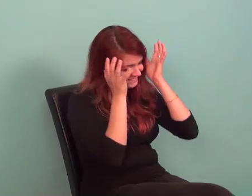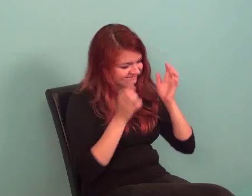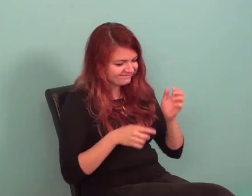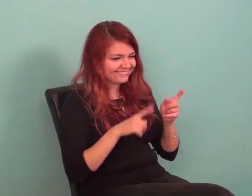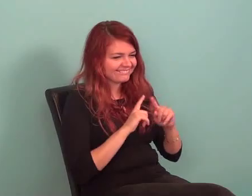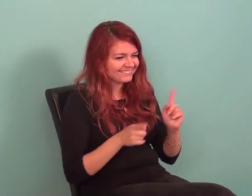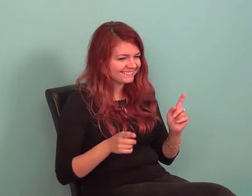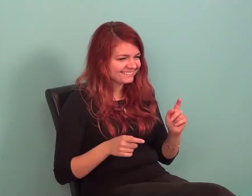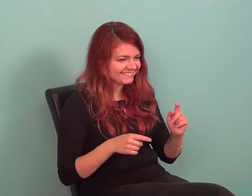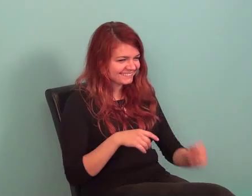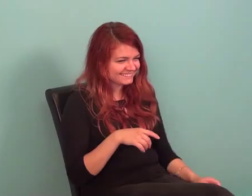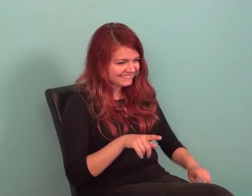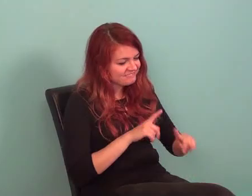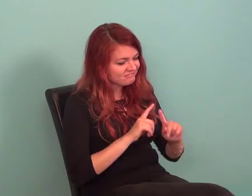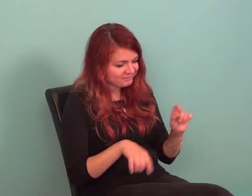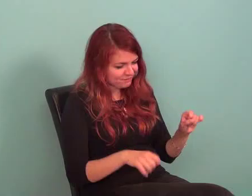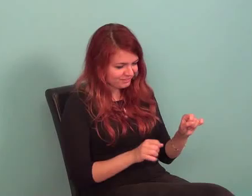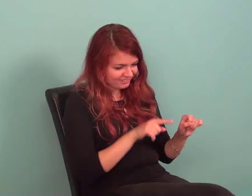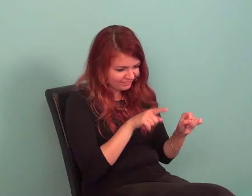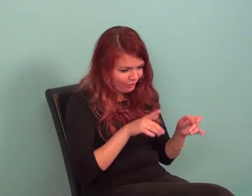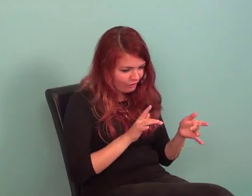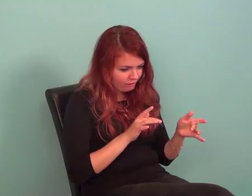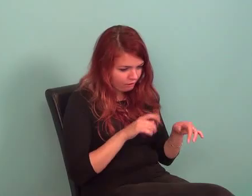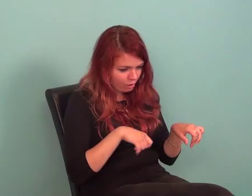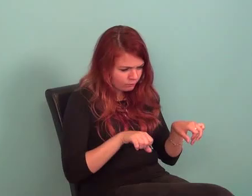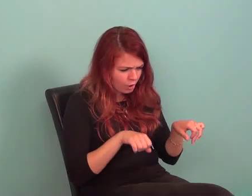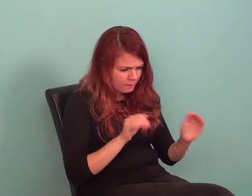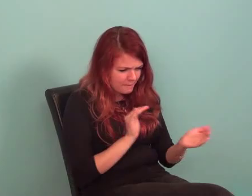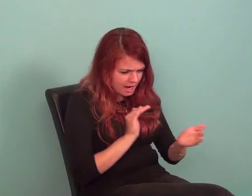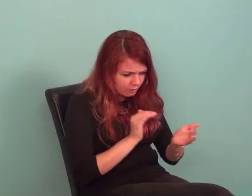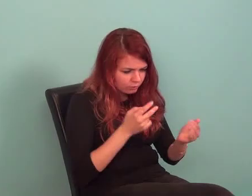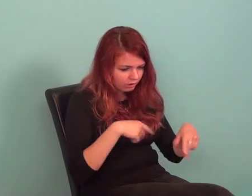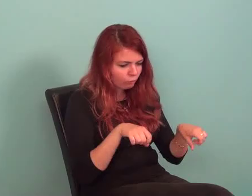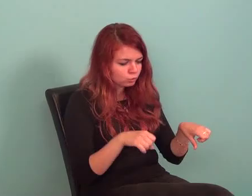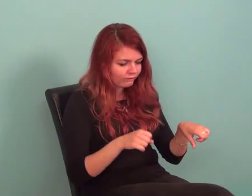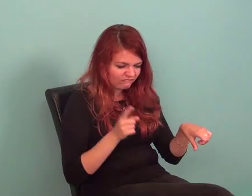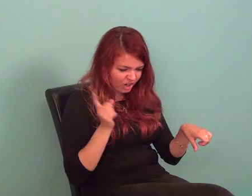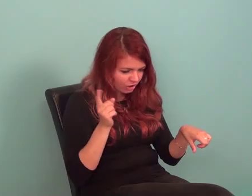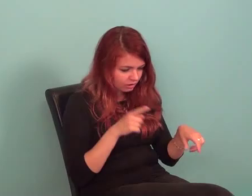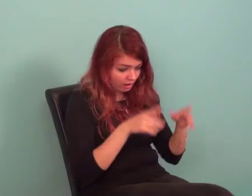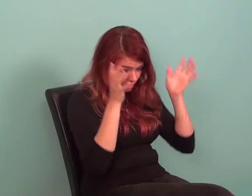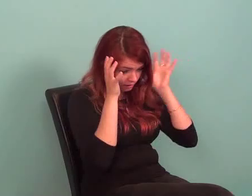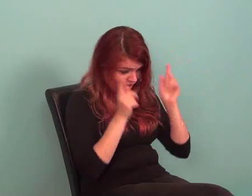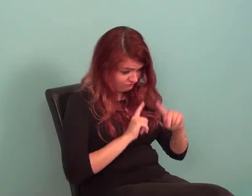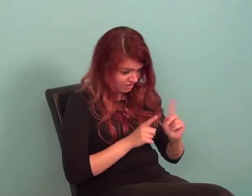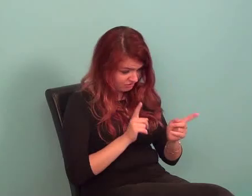Skreślony jest motor, mały motor oraz skuter i do tego jest zakaz noszenia kasku.